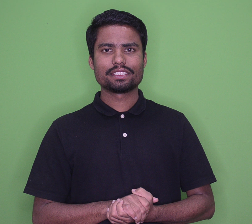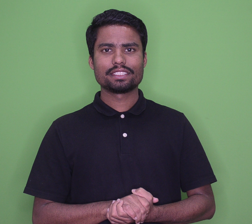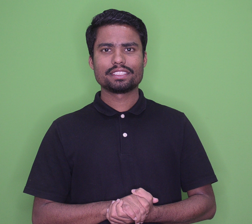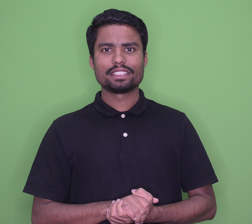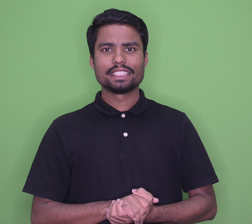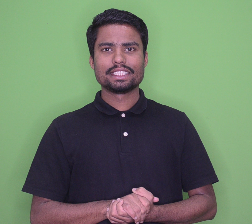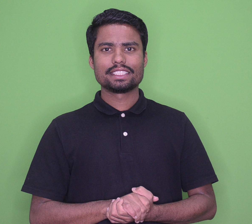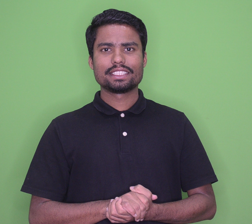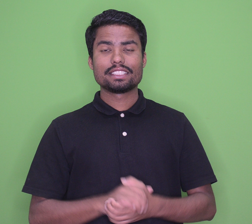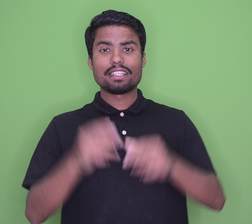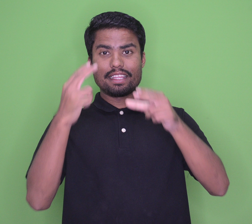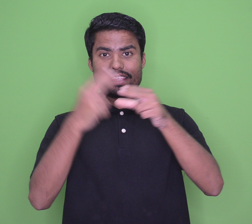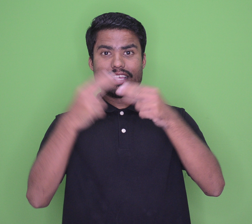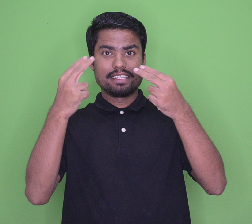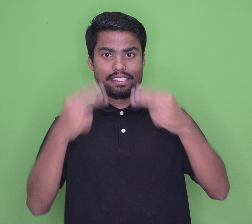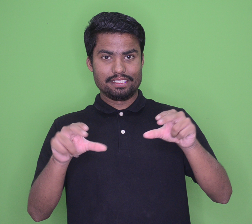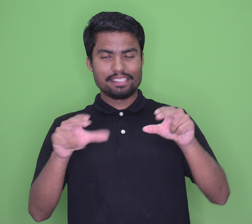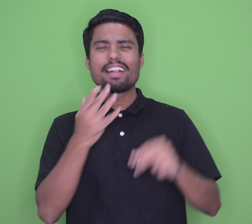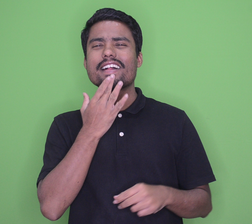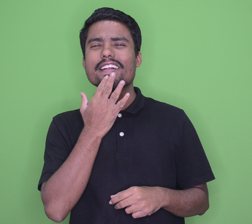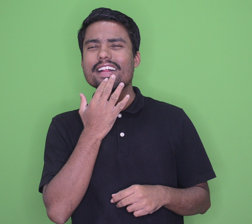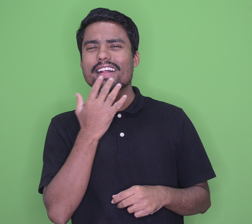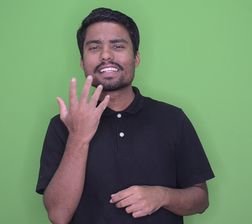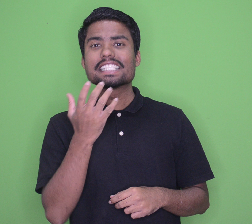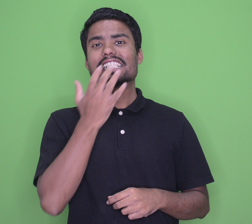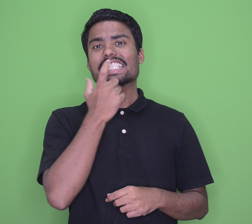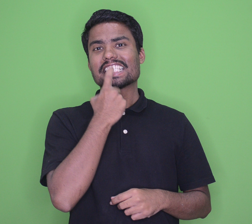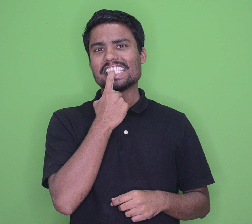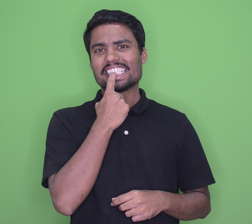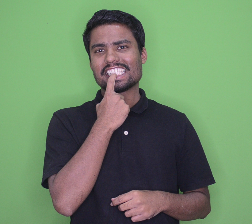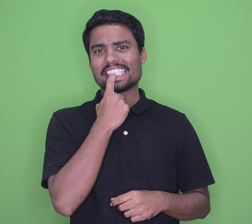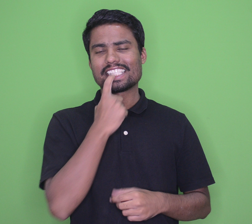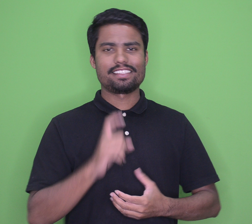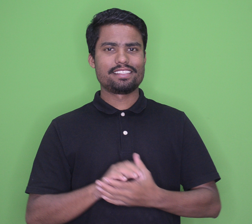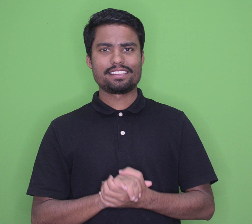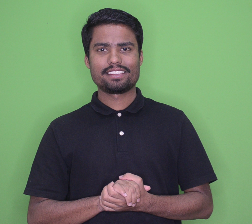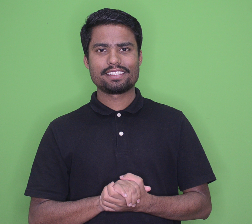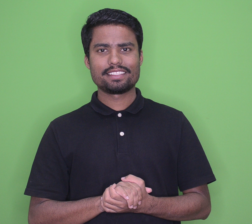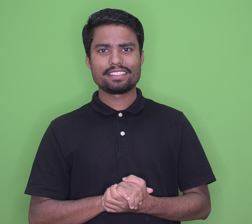eggs are white